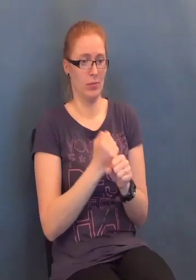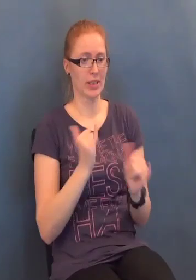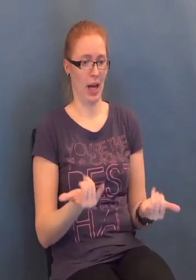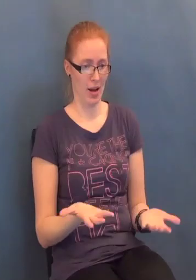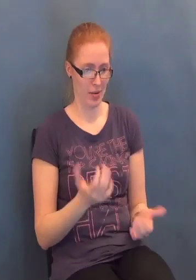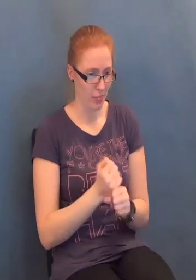Dopiero co zaczęłam pracę.